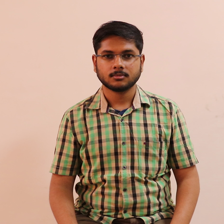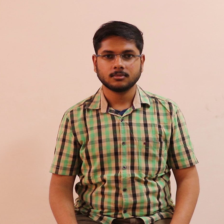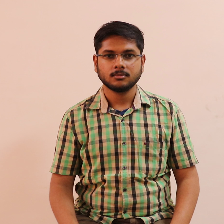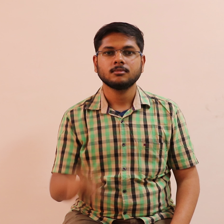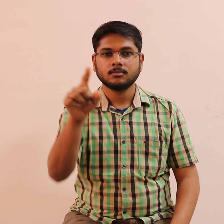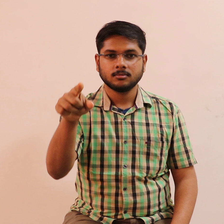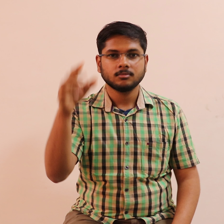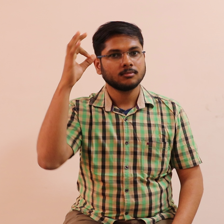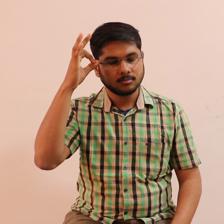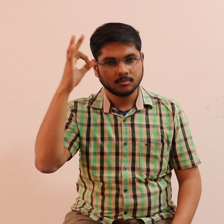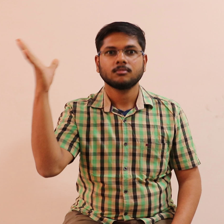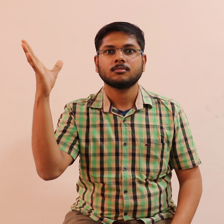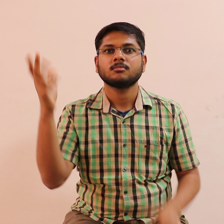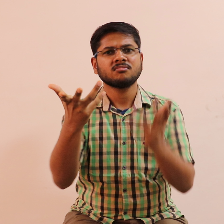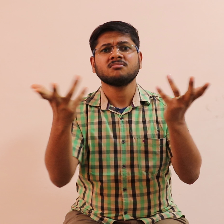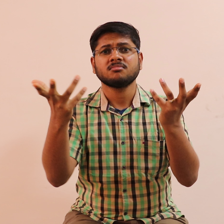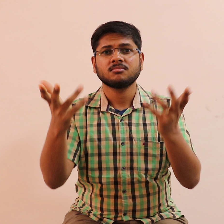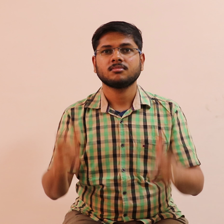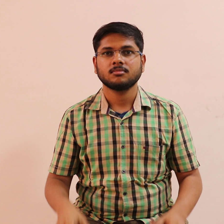why are you angry